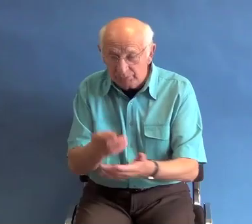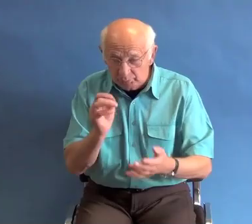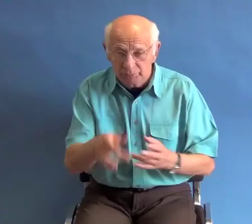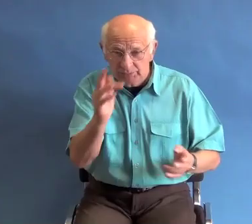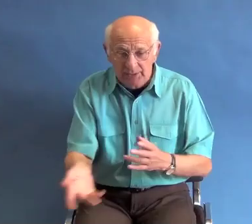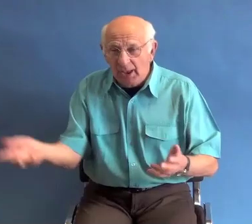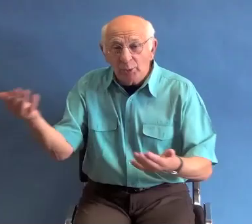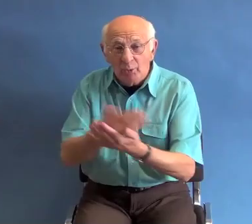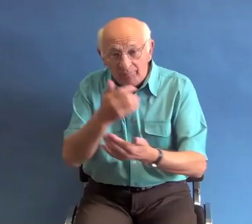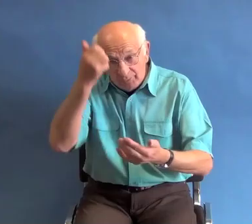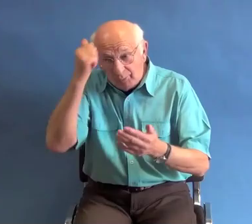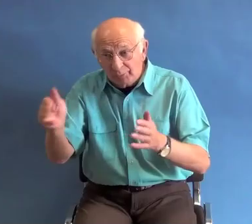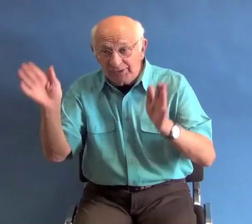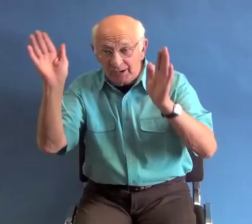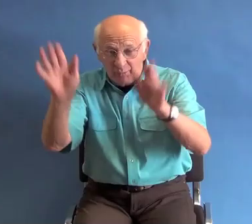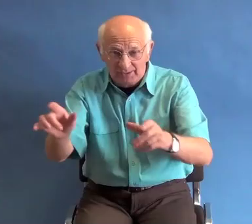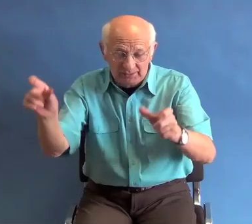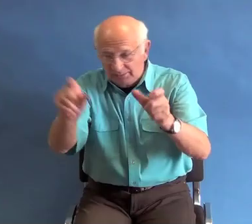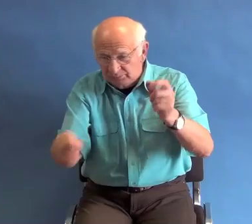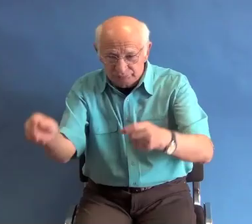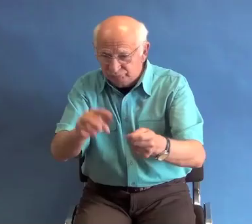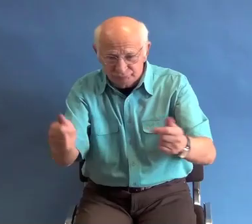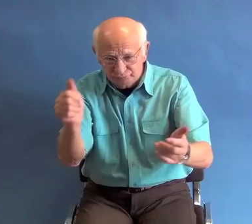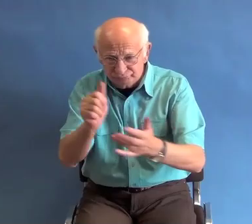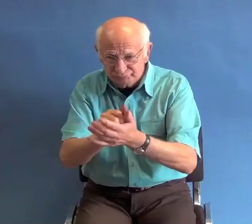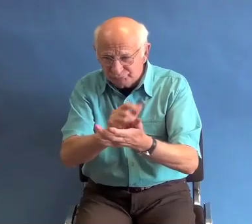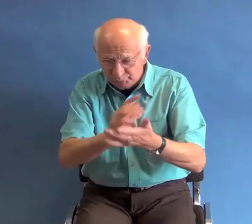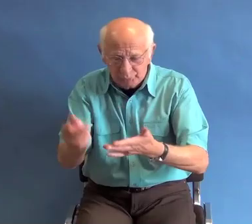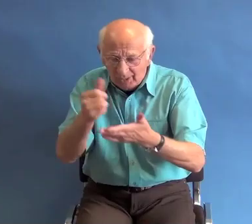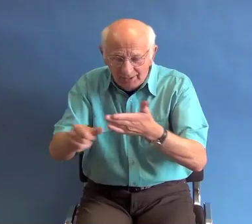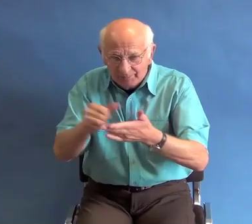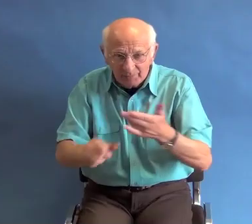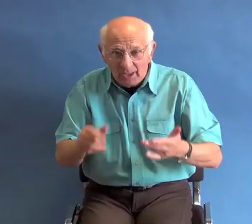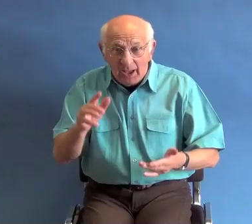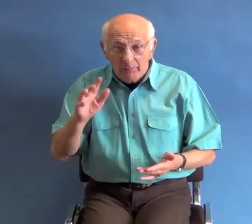Założył jej tą nową szybę, pozaklejał jak trzeba.